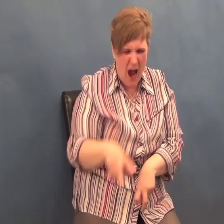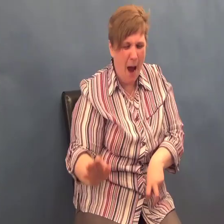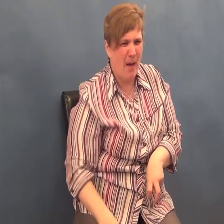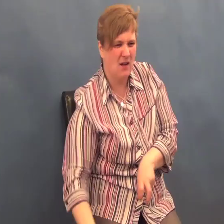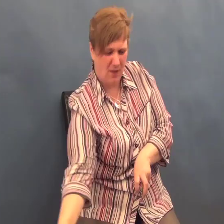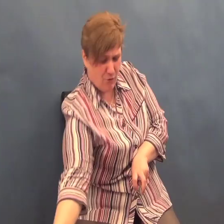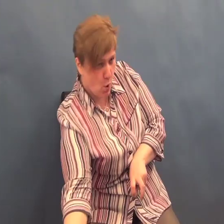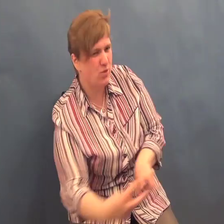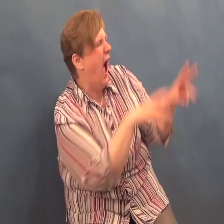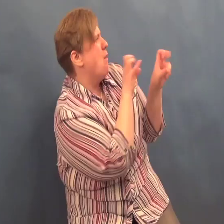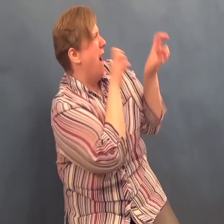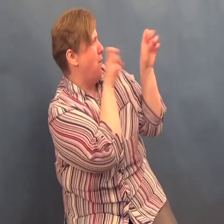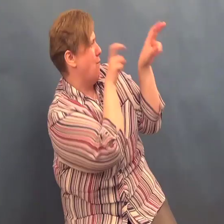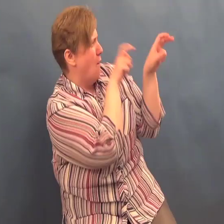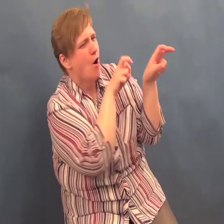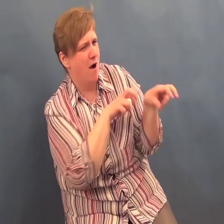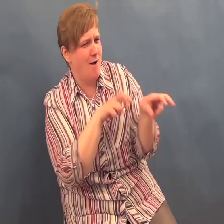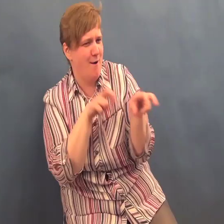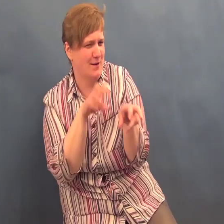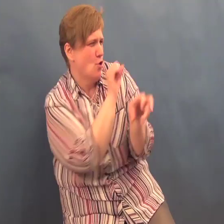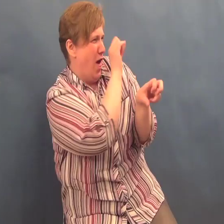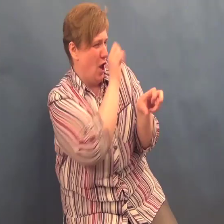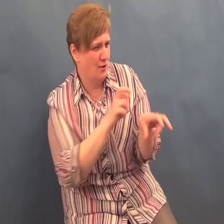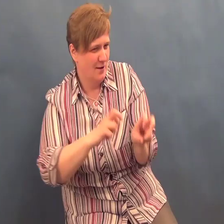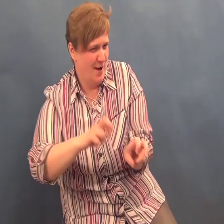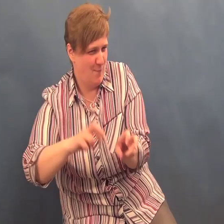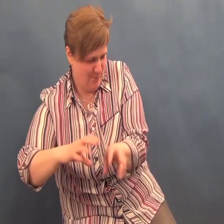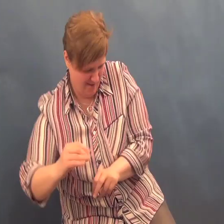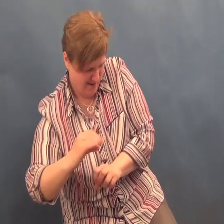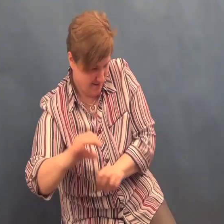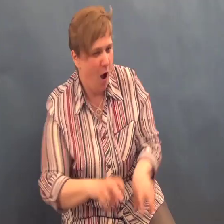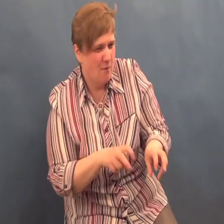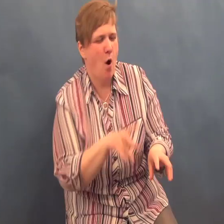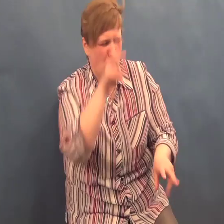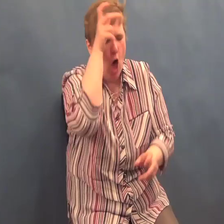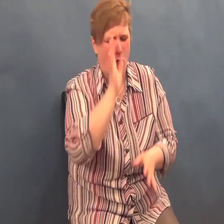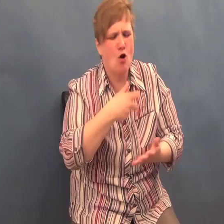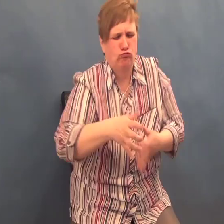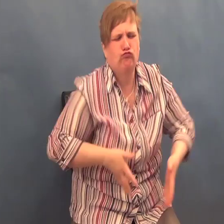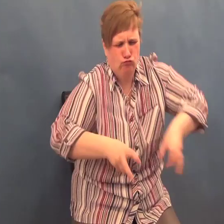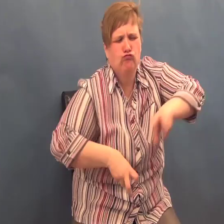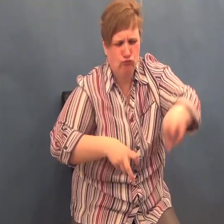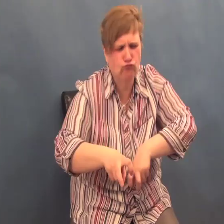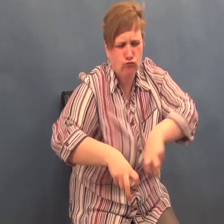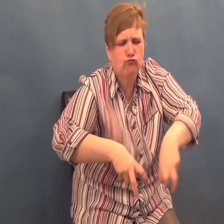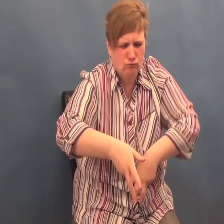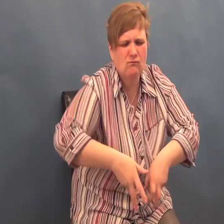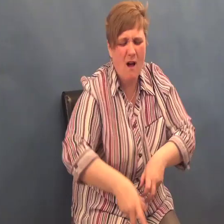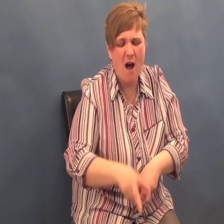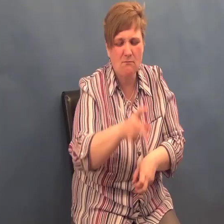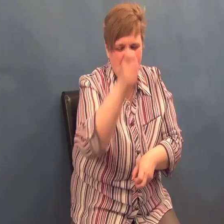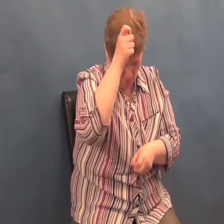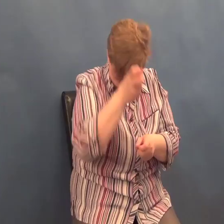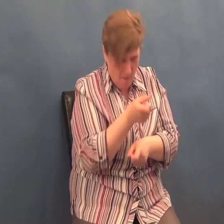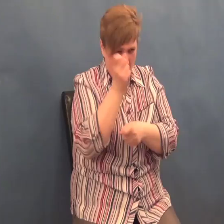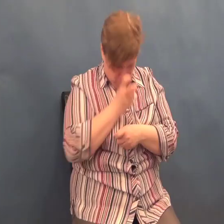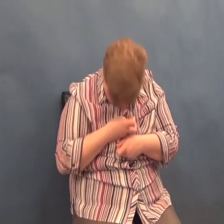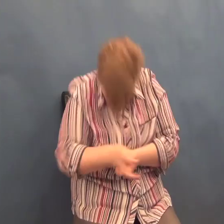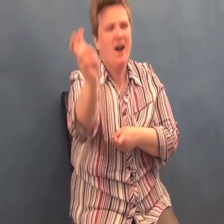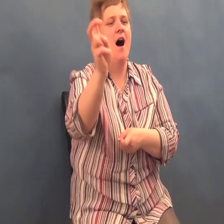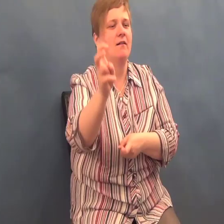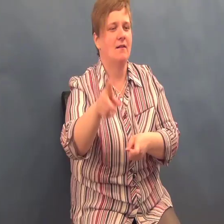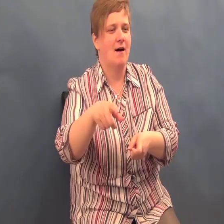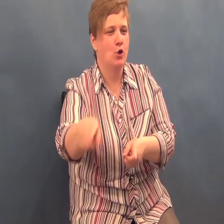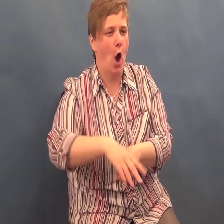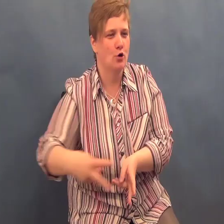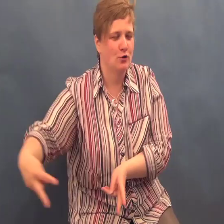A pies szedł obok nich i szczekał z całych sił.